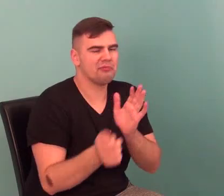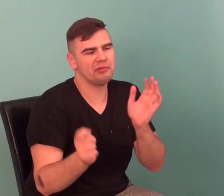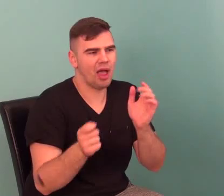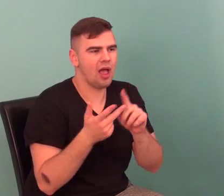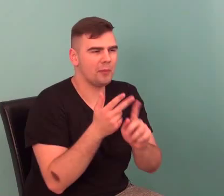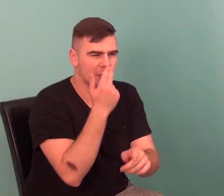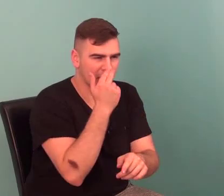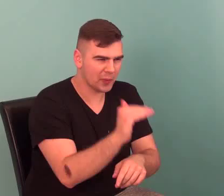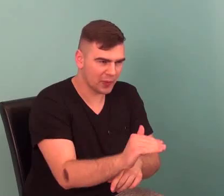A ten trzeci jest mały, takie dziecko.